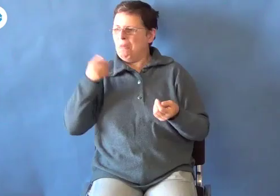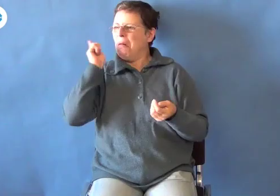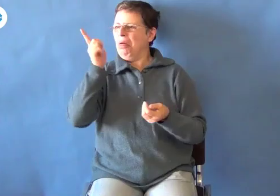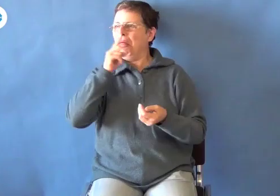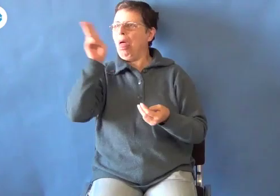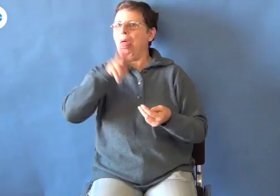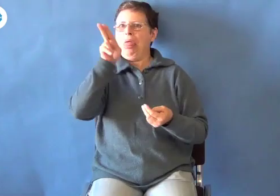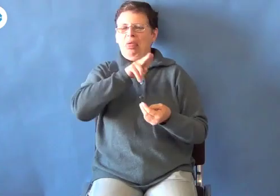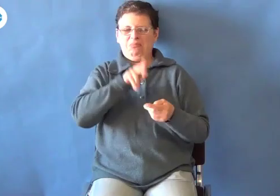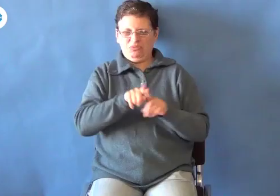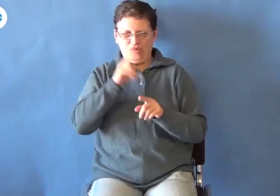Zakazy...